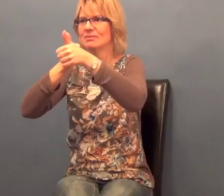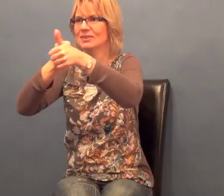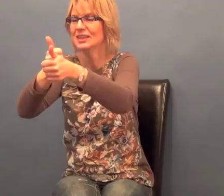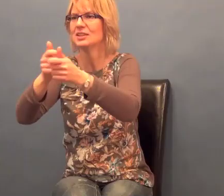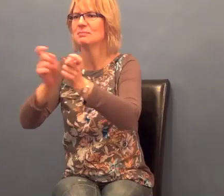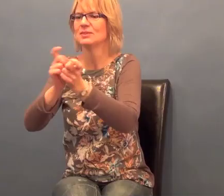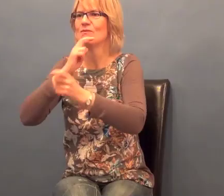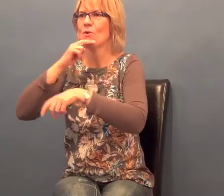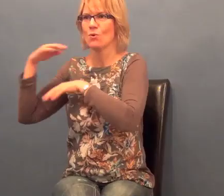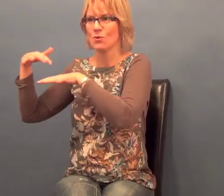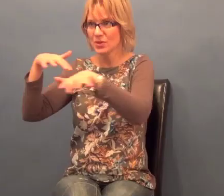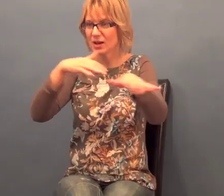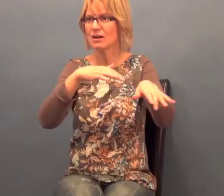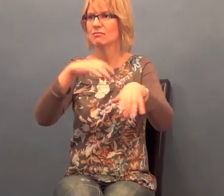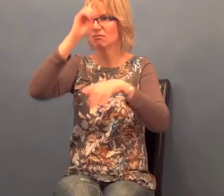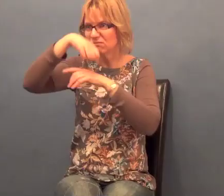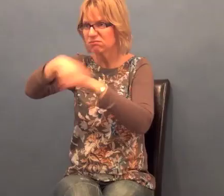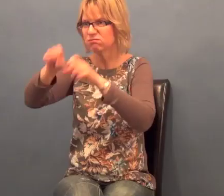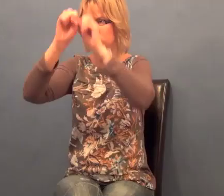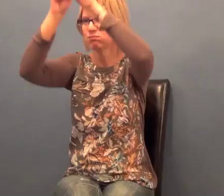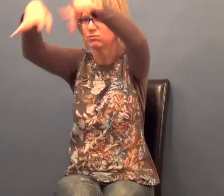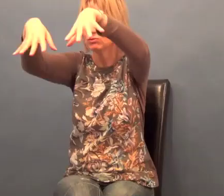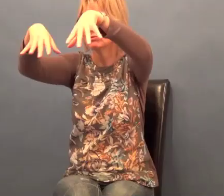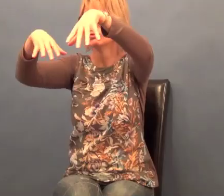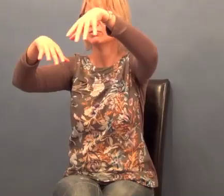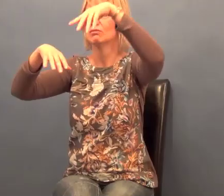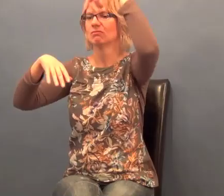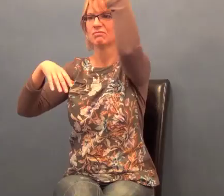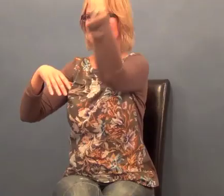Przy brzegu rzeki jeleń szarpnął i wrzucił chłopca do wody.